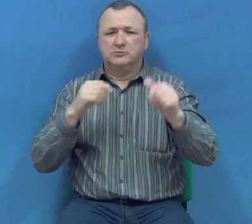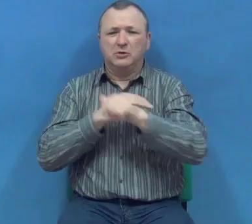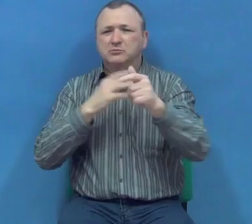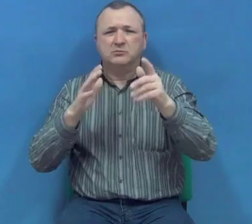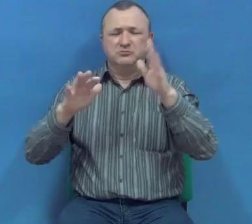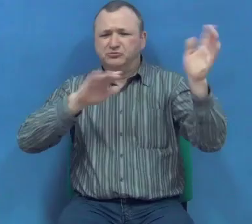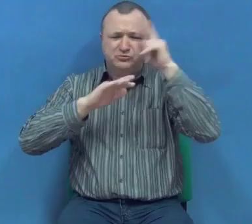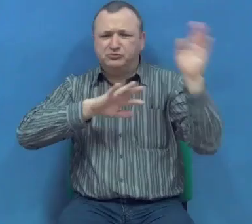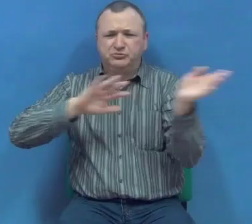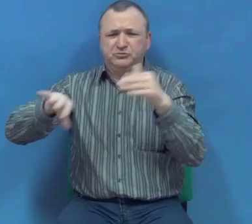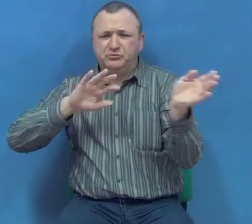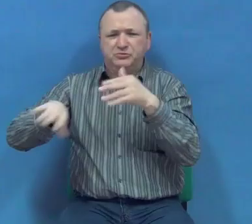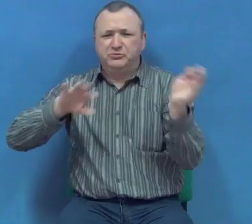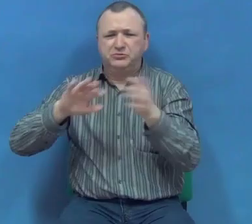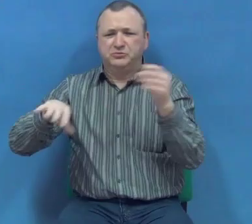Ludzie wychodzili na zewnątrz.